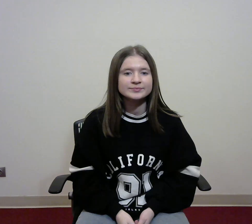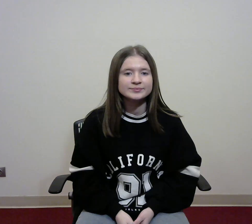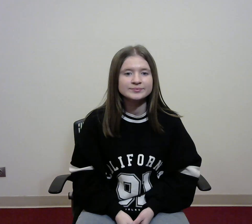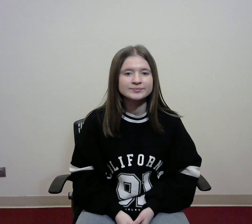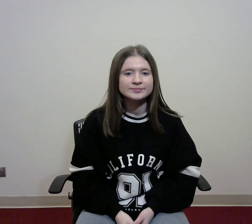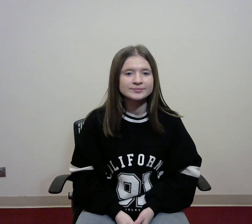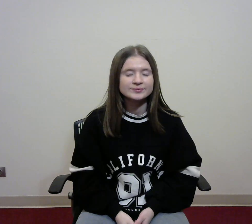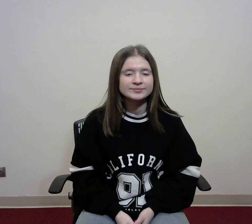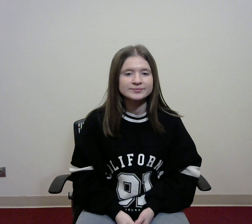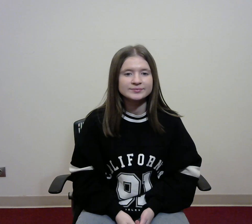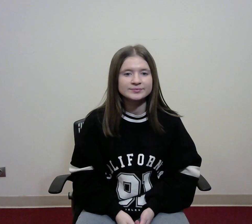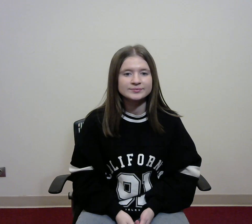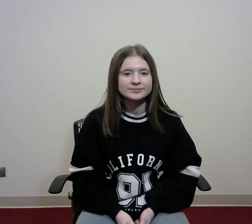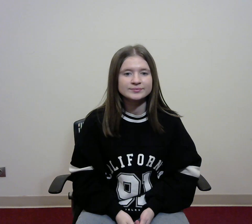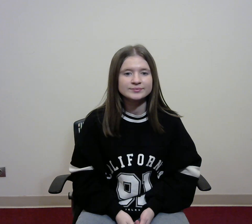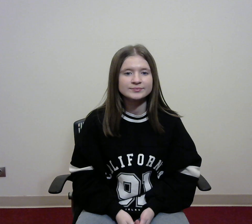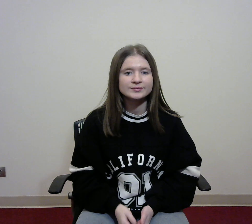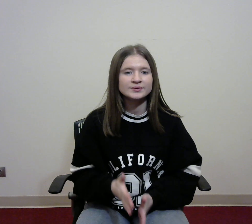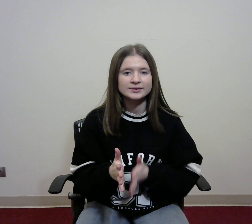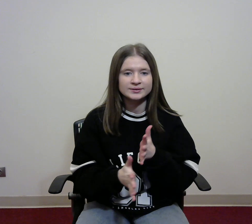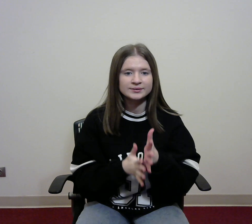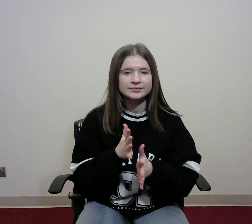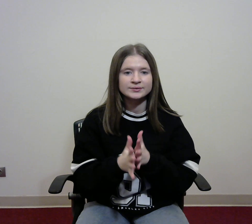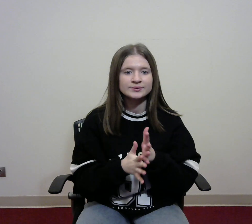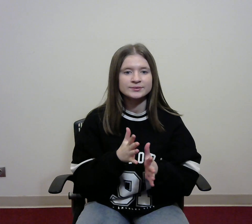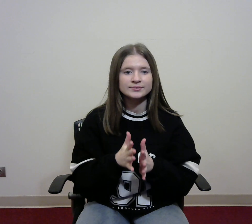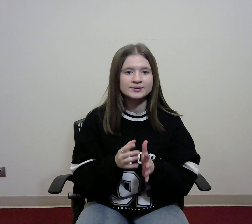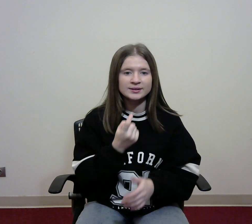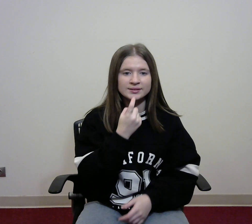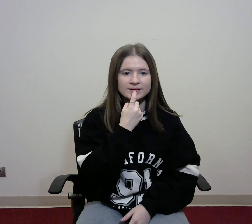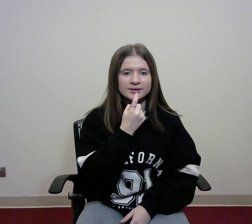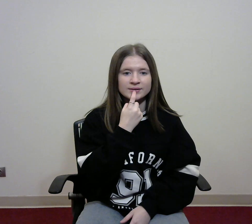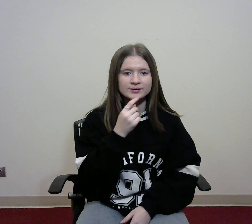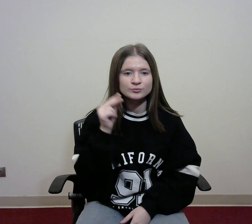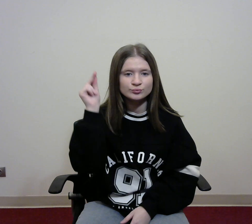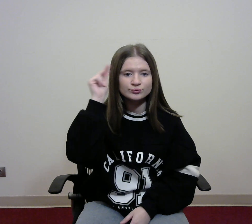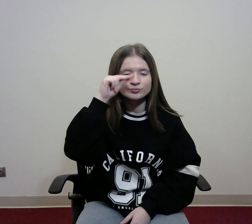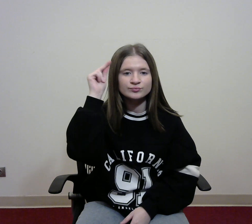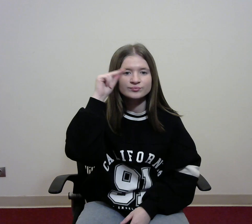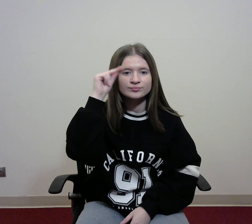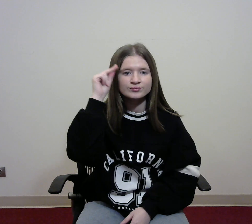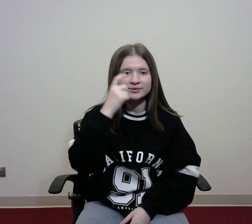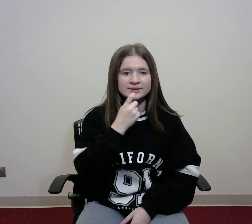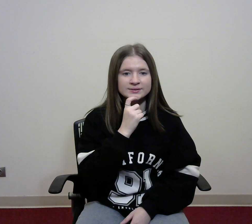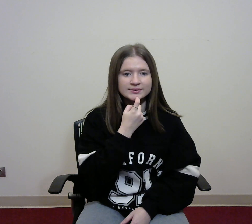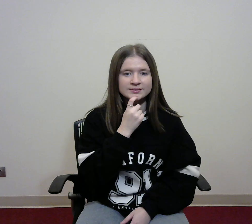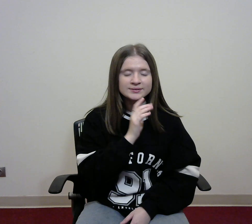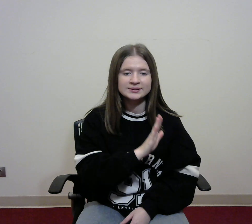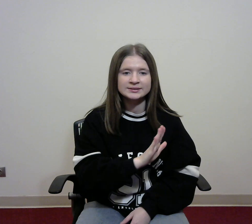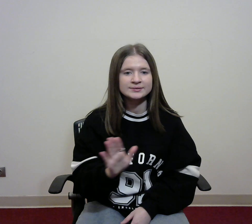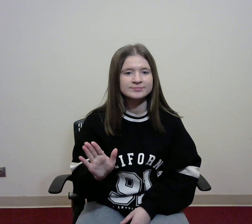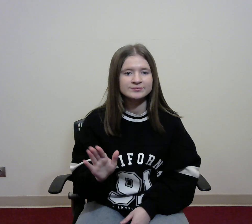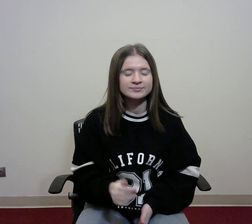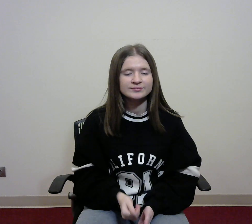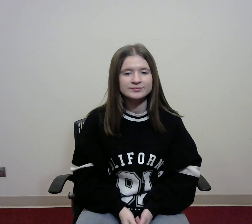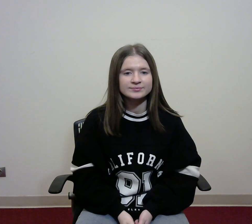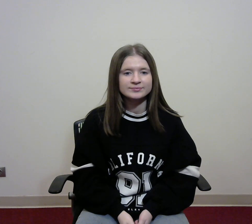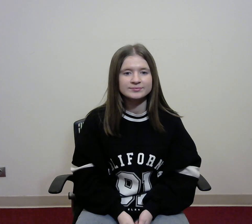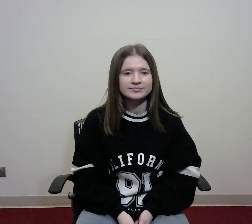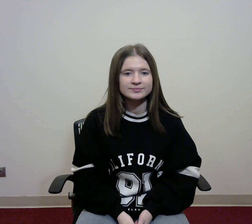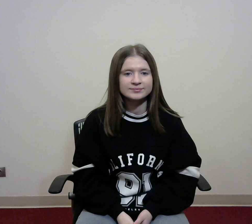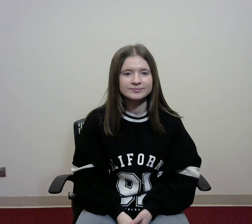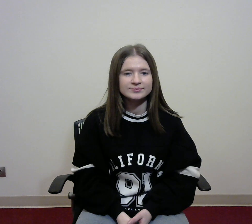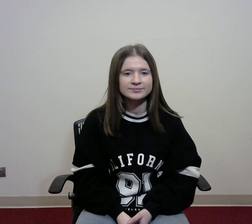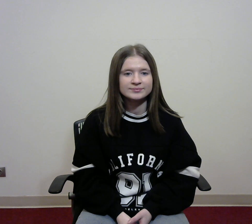İşarə dilini öyrənmək çətin deyil